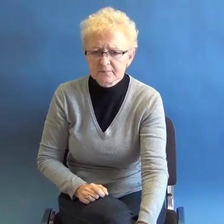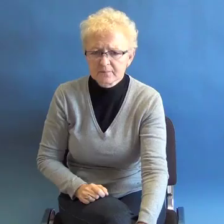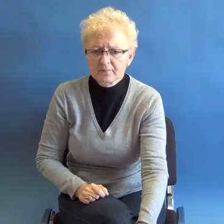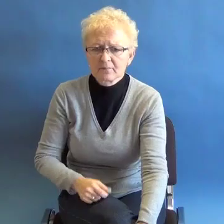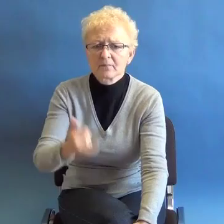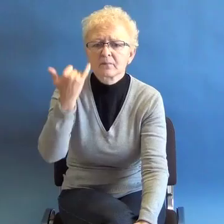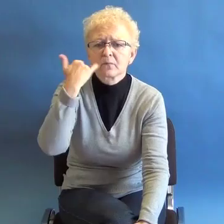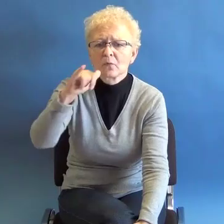Błąd.